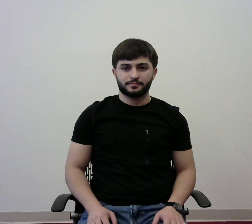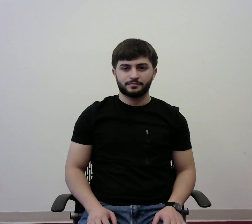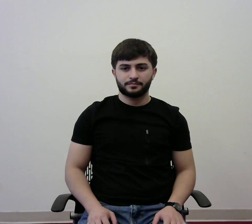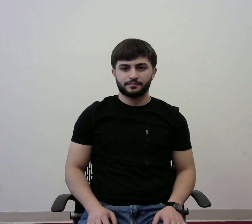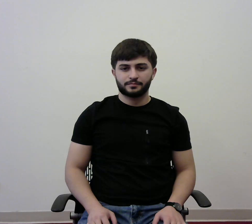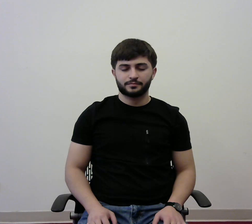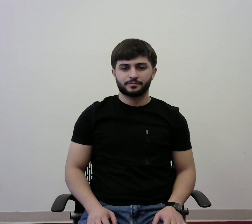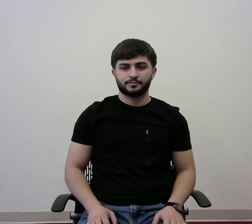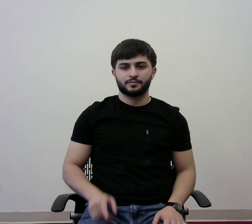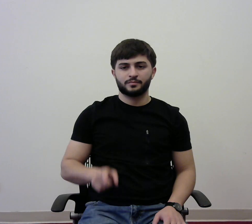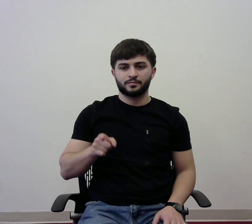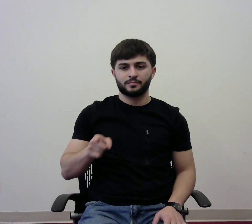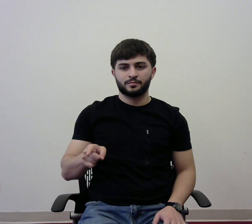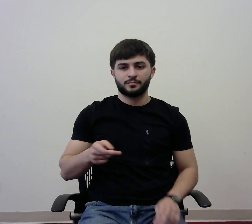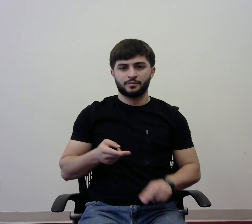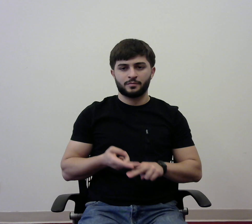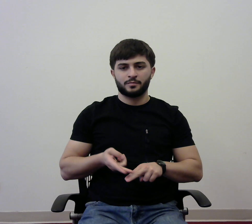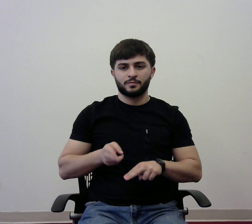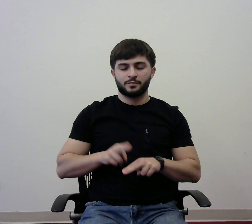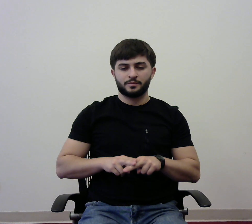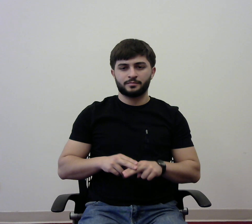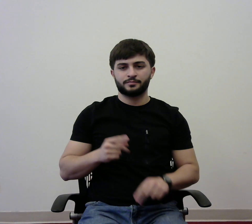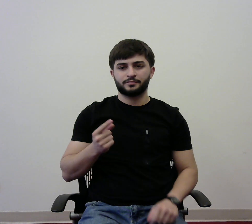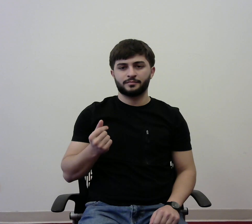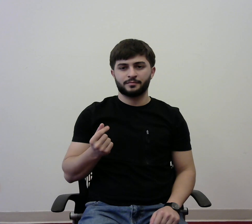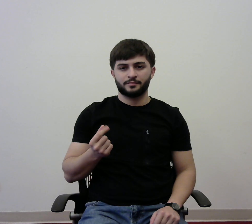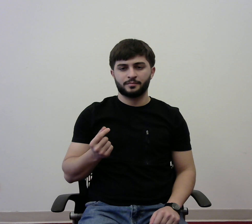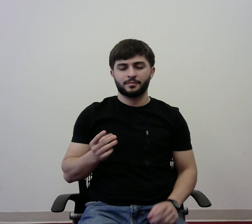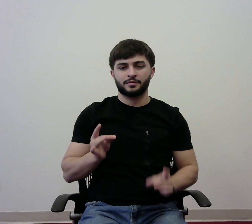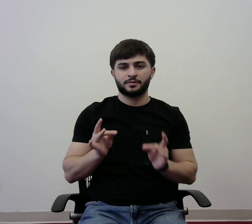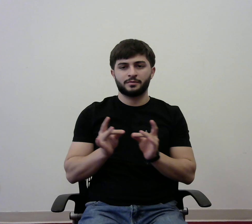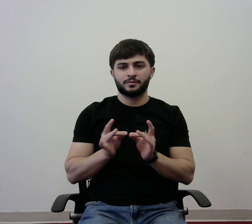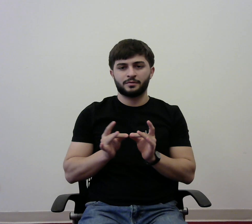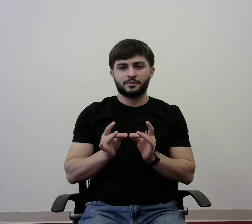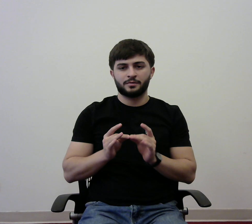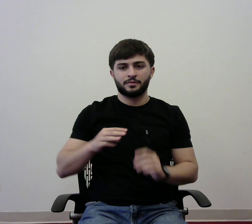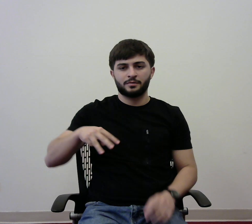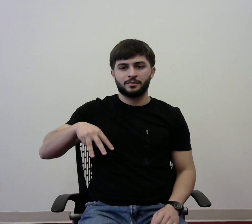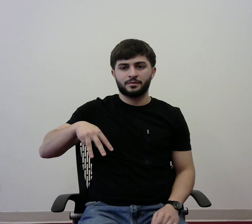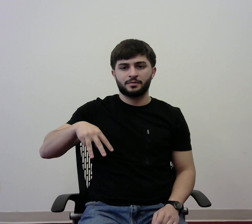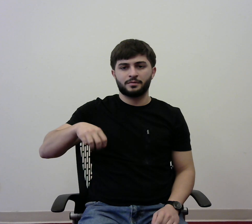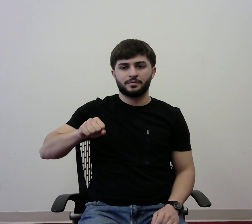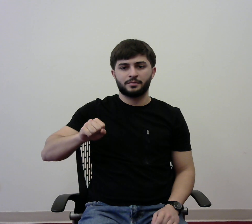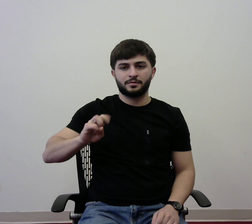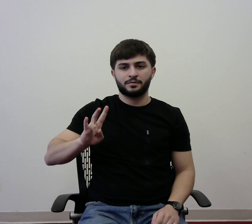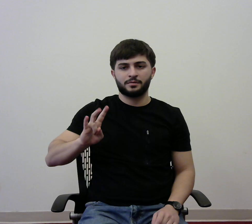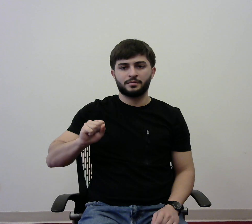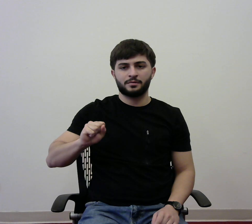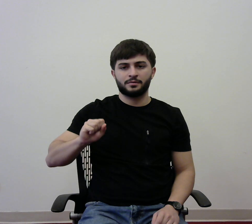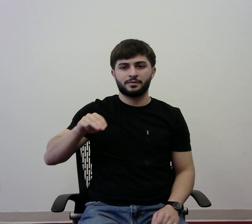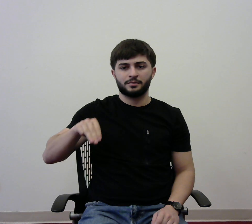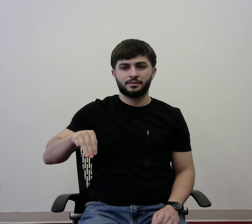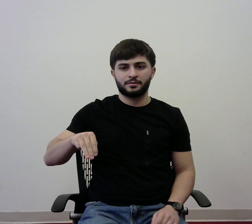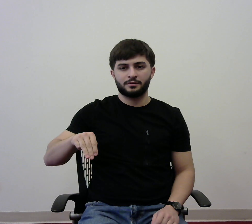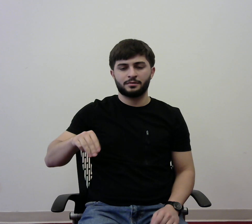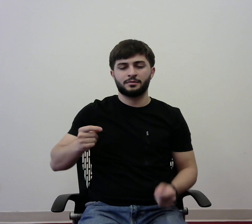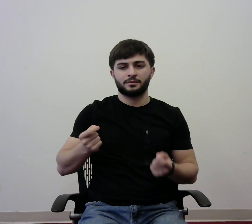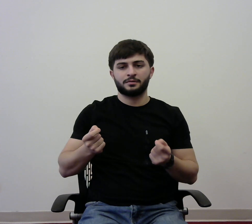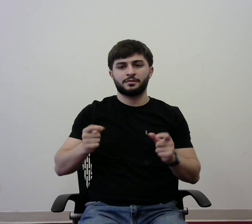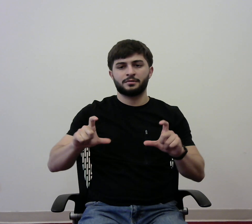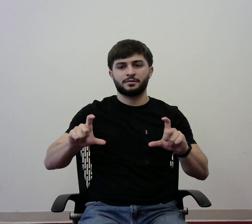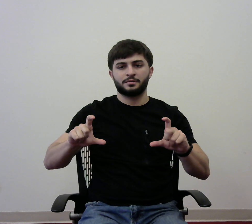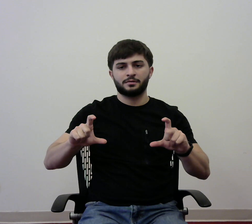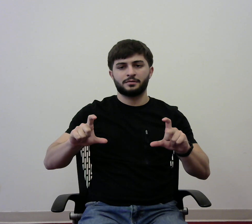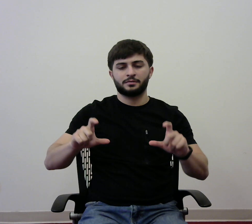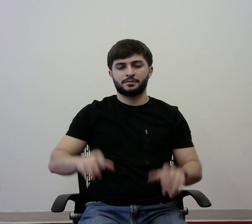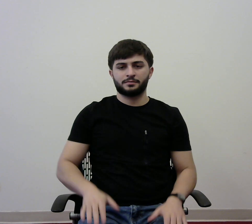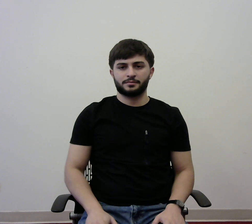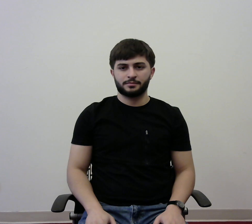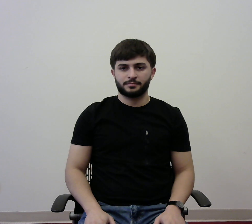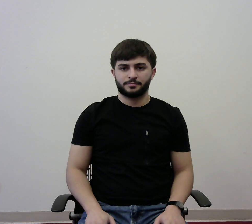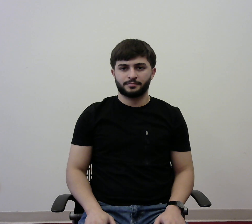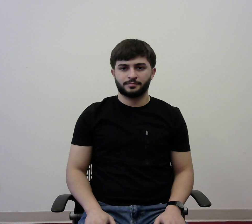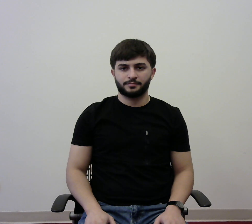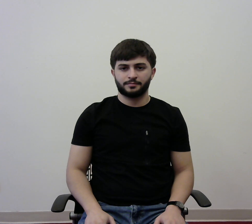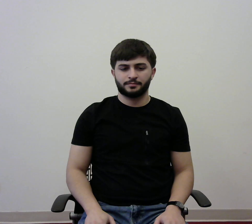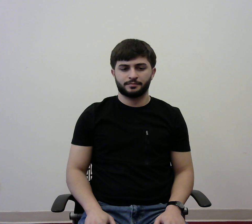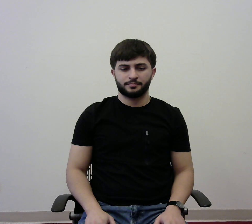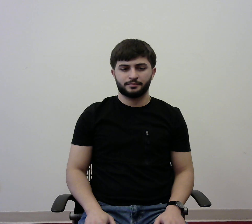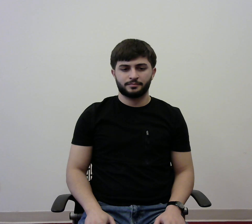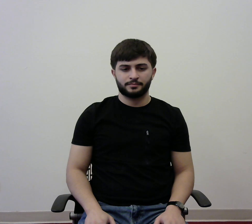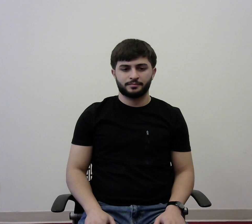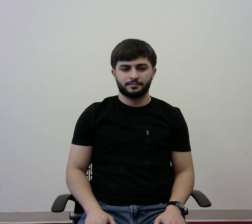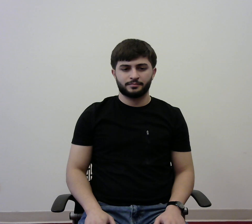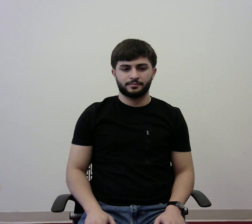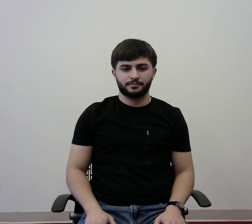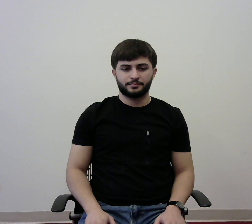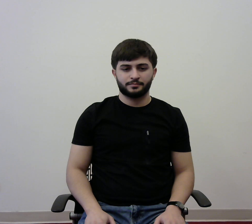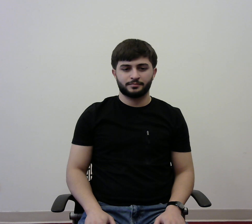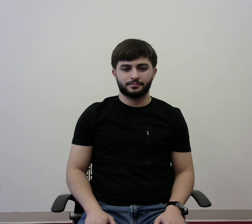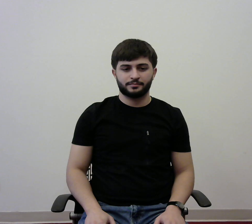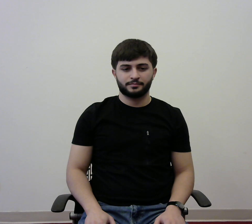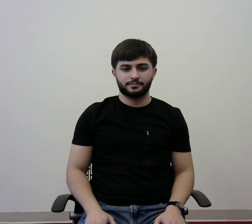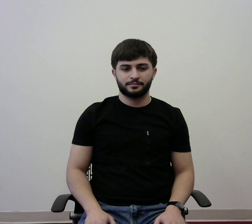Bunun qiyməti 10 manat qalxıb